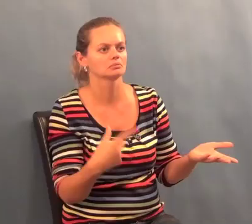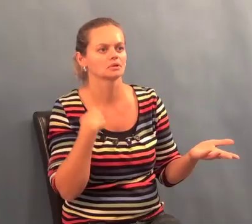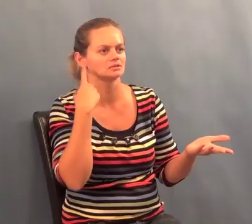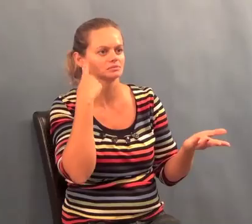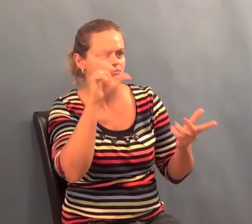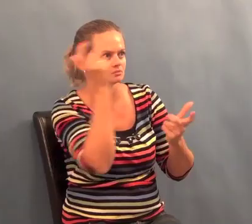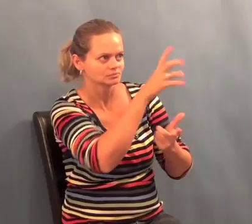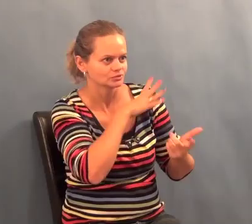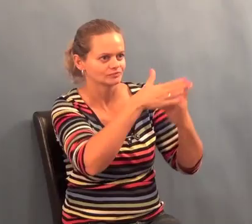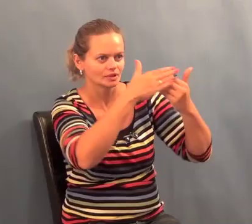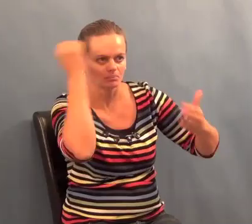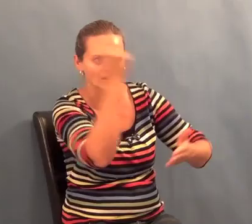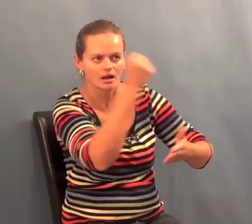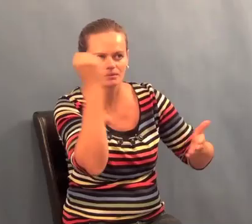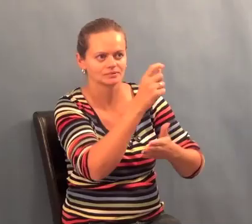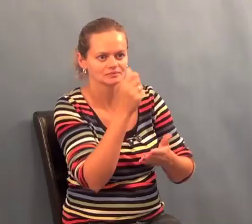"- Ja nie słyszałem jak ludzie walili w moje drzwi."